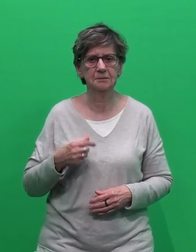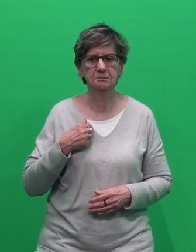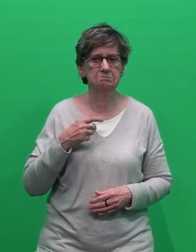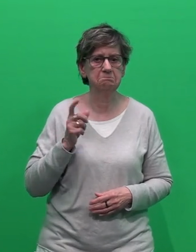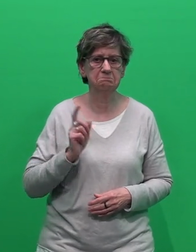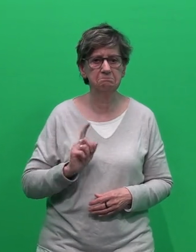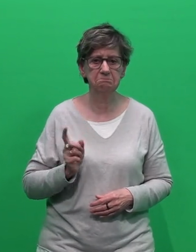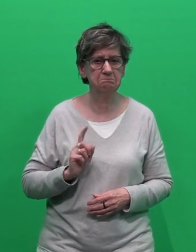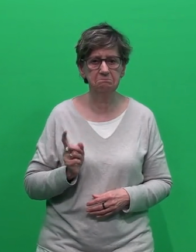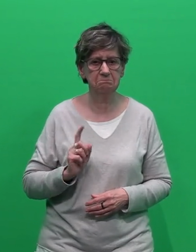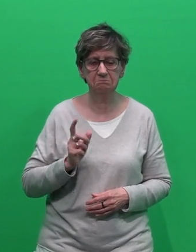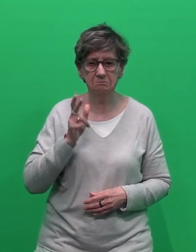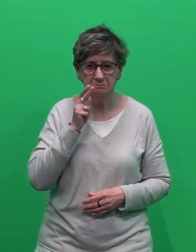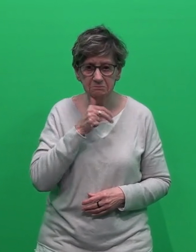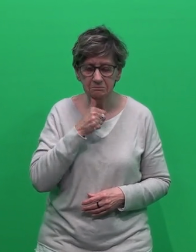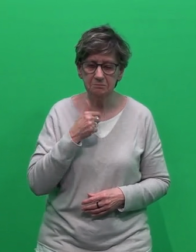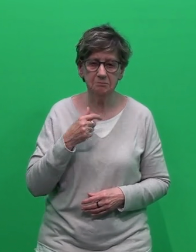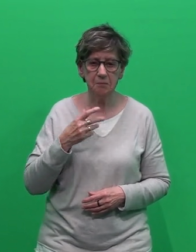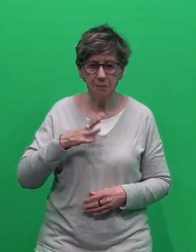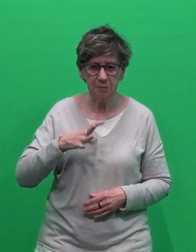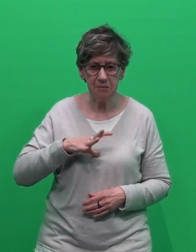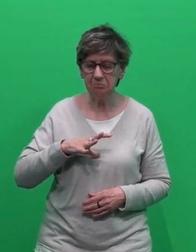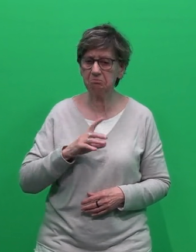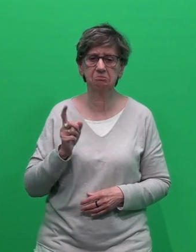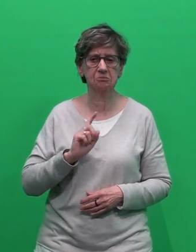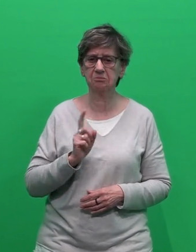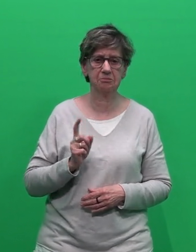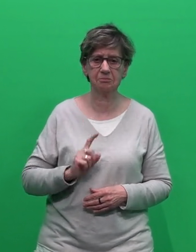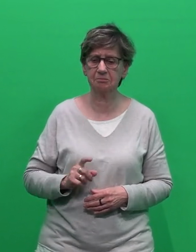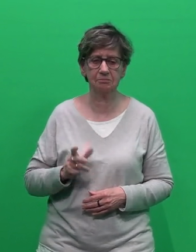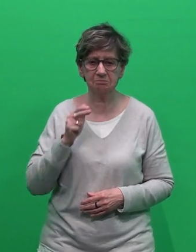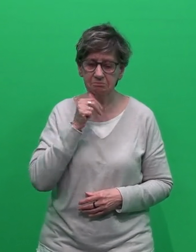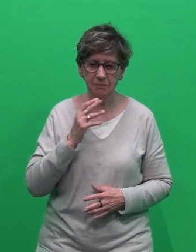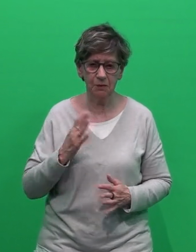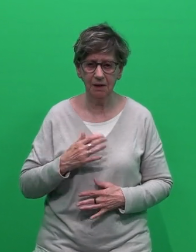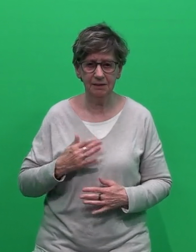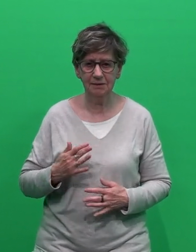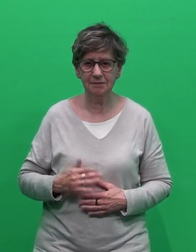No, quan orino no em fa no em fa mal, no em fa mal.